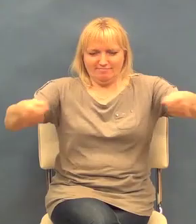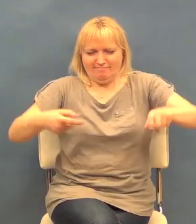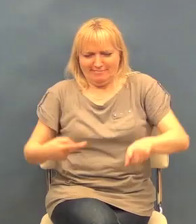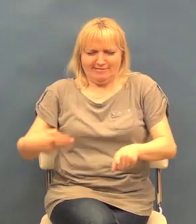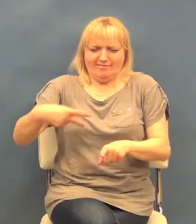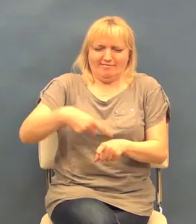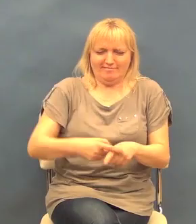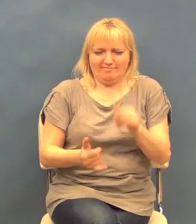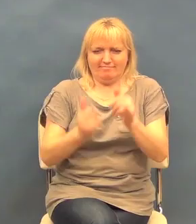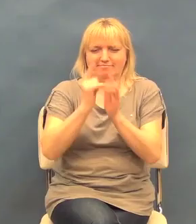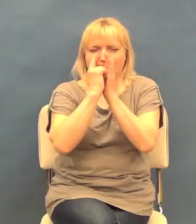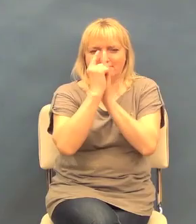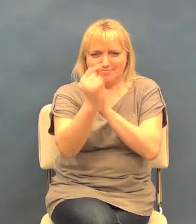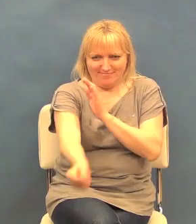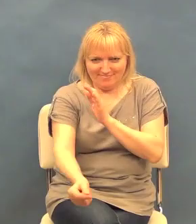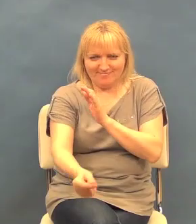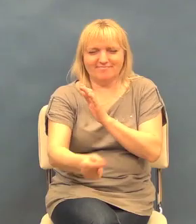Wskakuje na rower i odjeżdża.